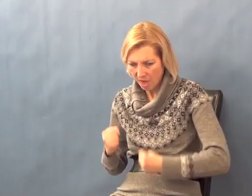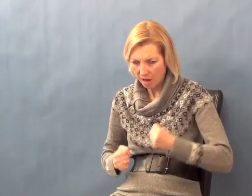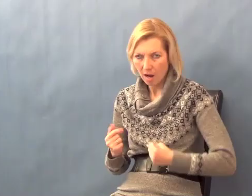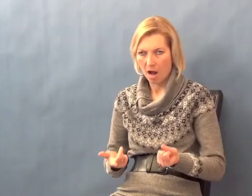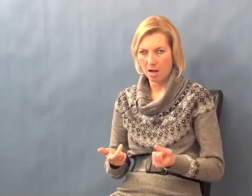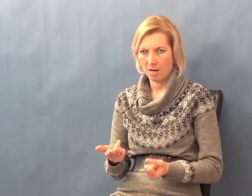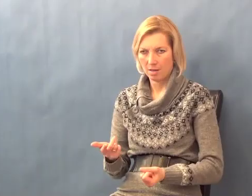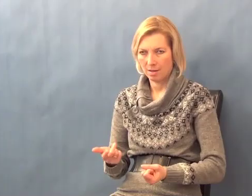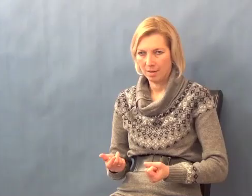Biegać.